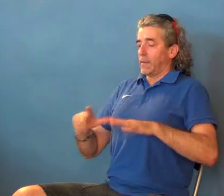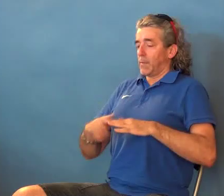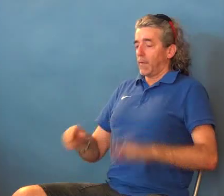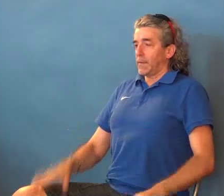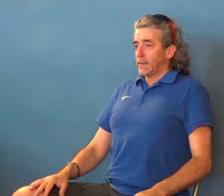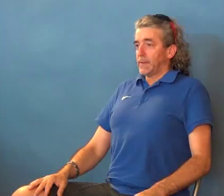Dwudziesty siódmy, dwudziesty siódmy.